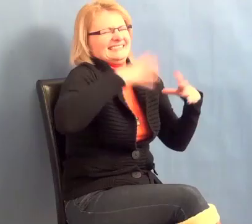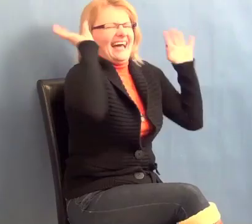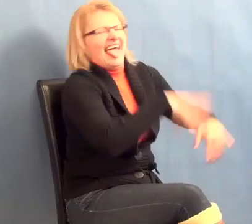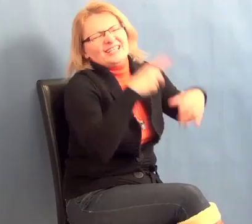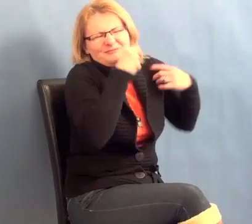Miki się irytował.